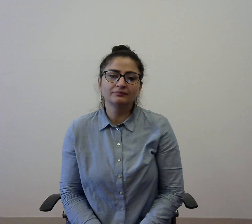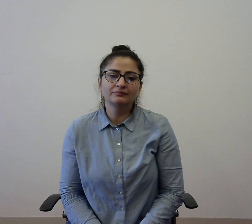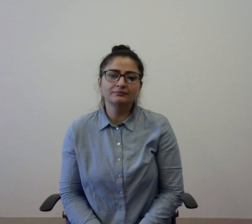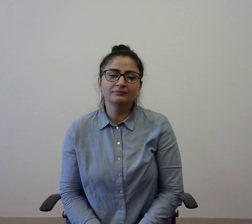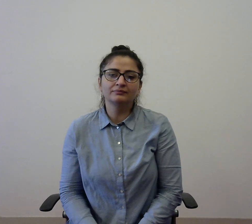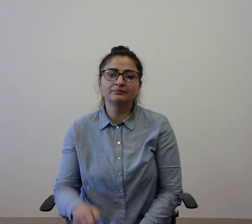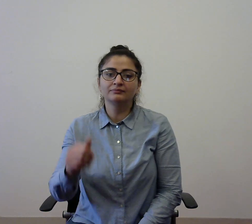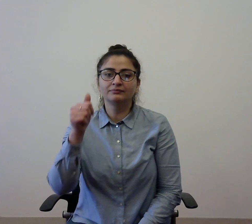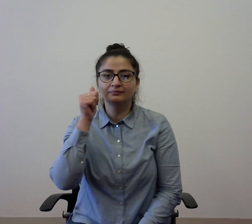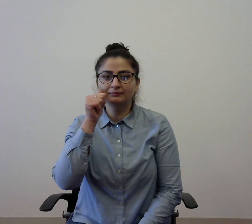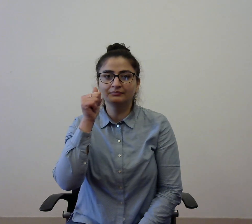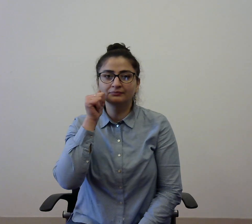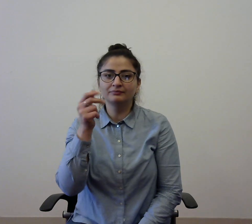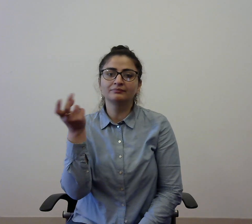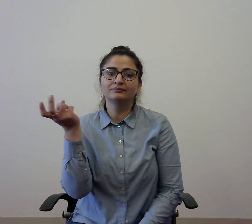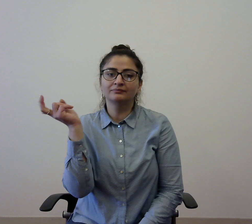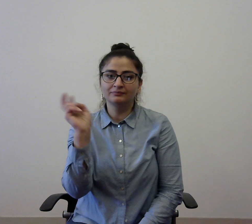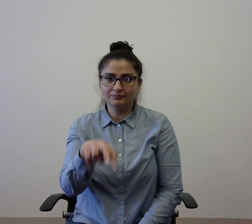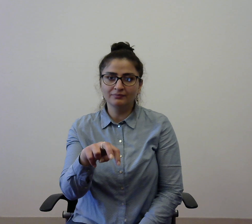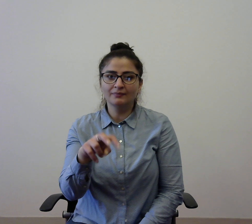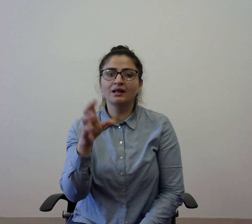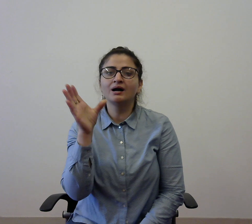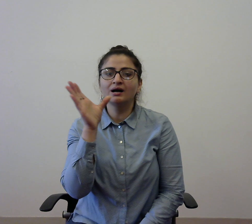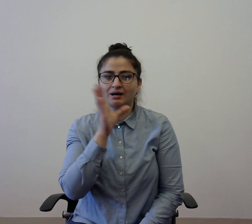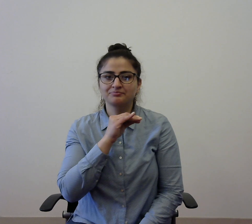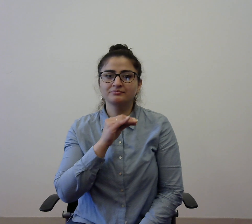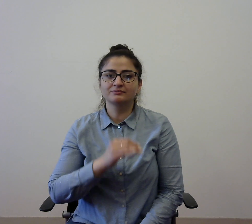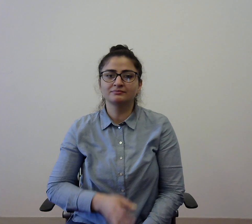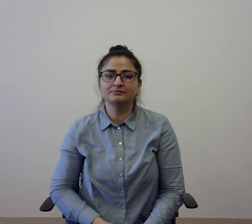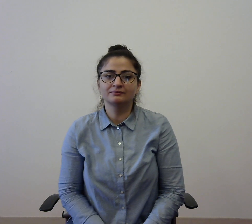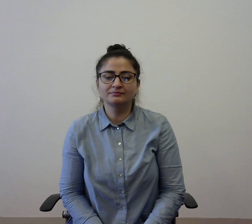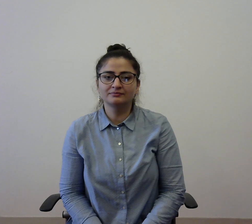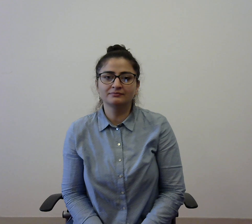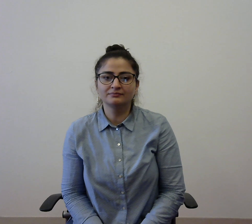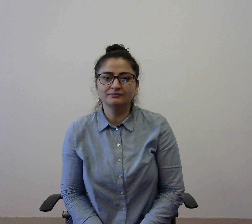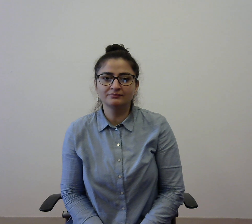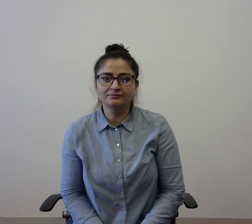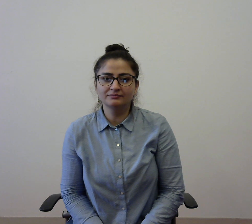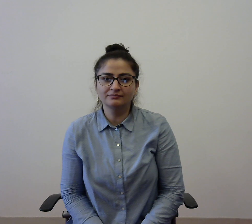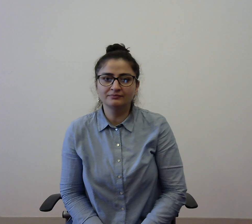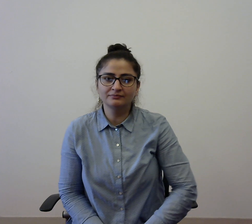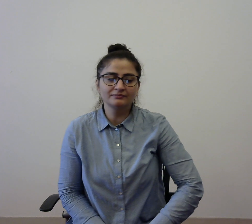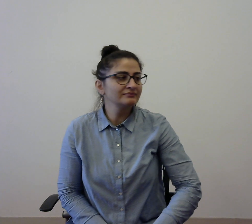Sabah gələ bilərəmmi?